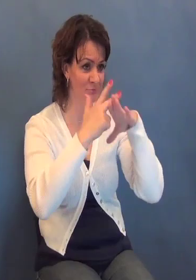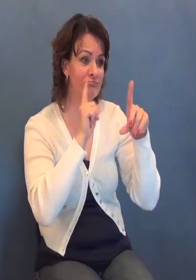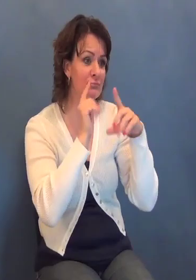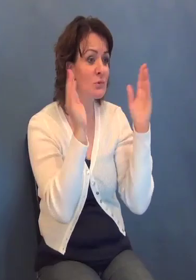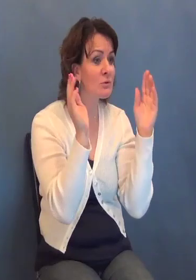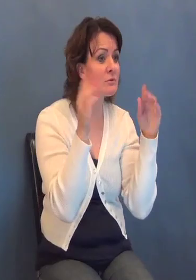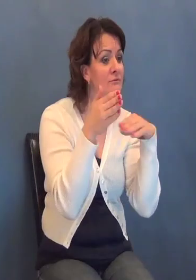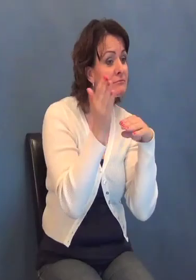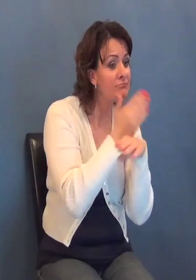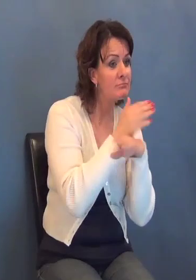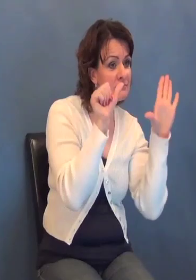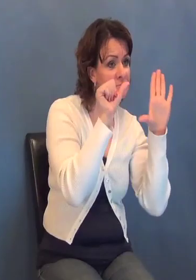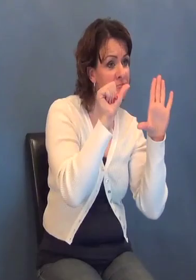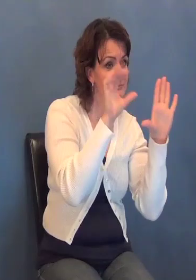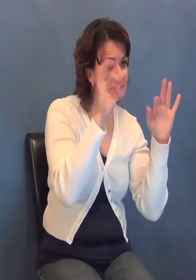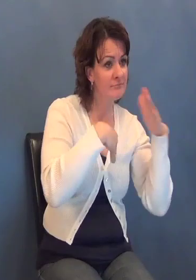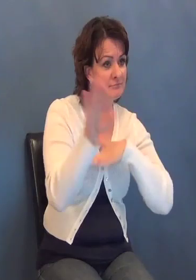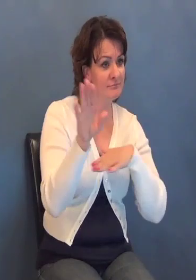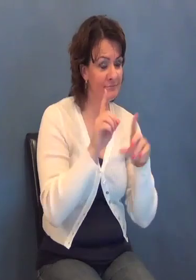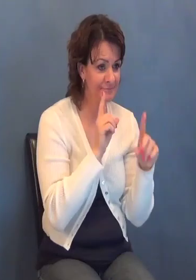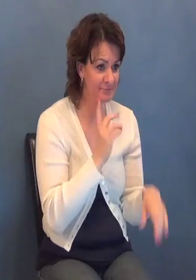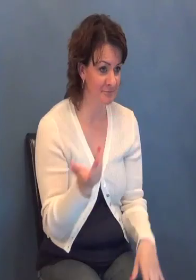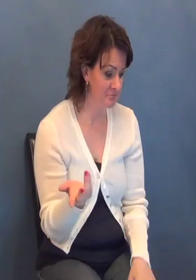O szóstej trzydzieści, więc porozmawiamy krótko i wcześniej o szóstej wyjdę.